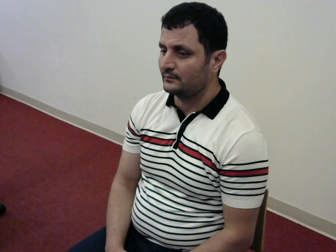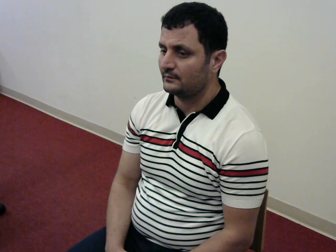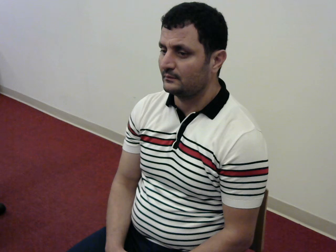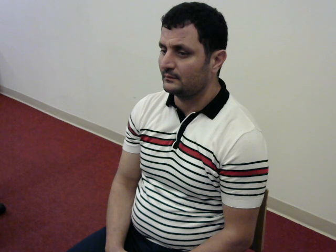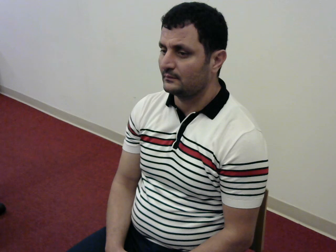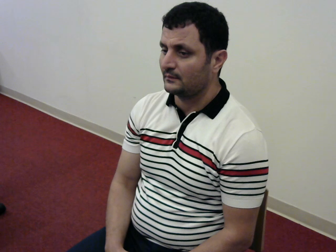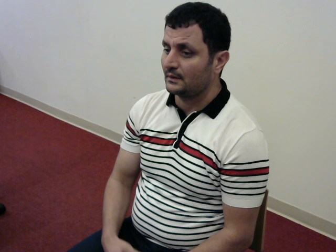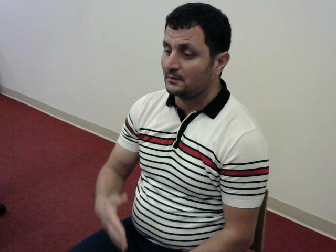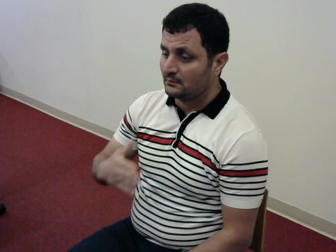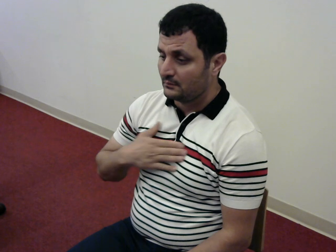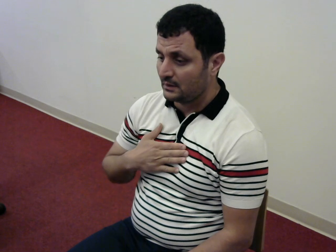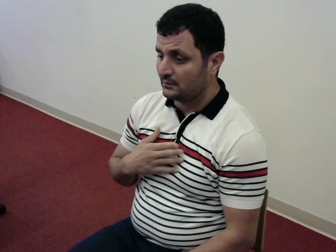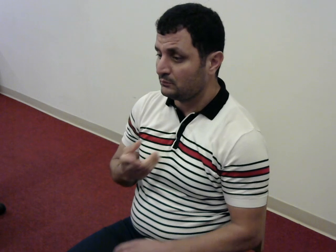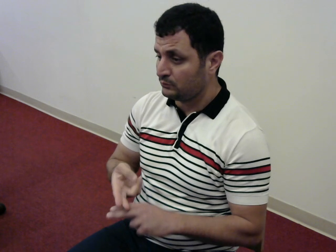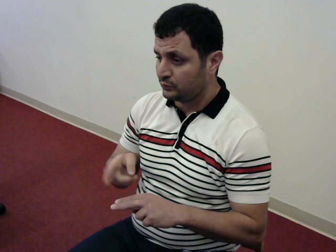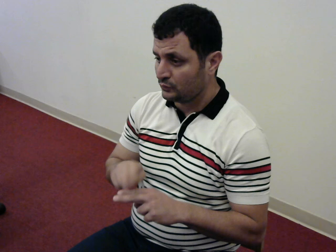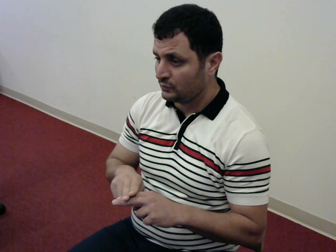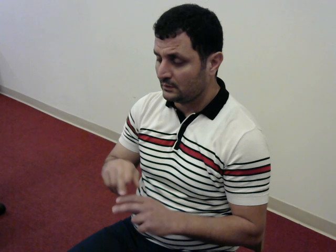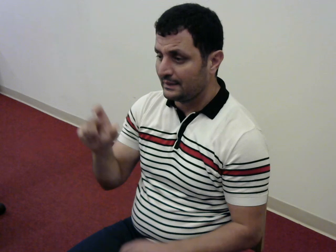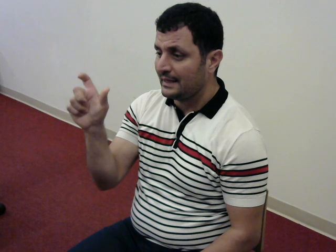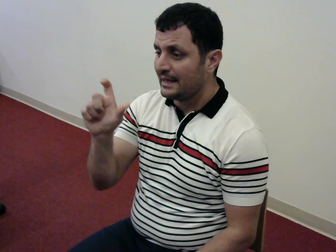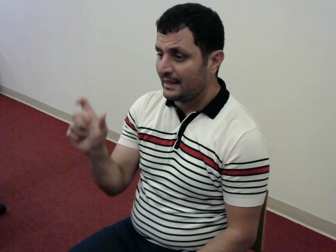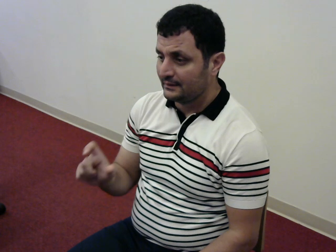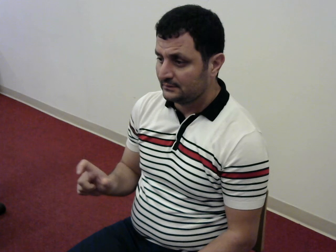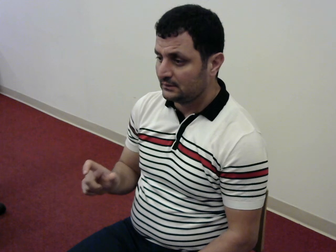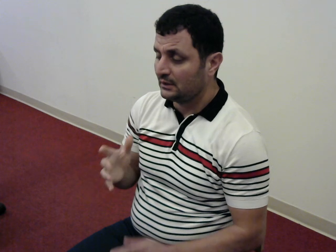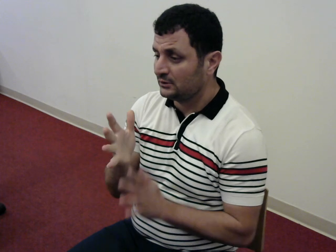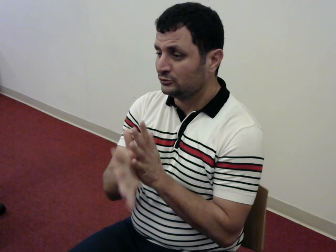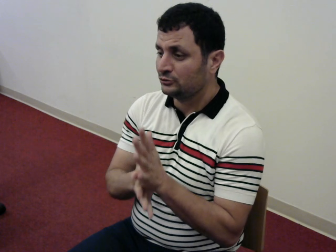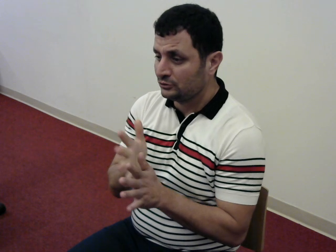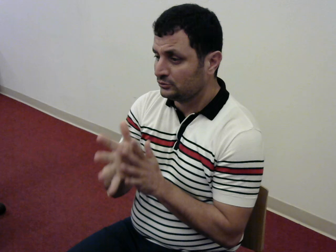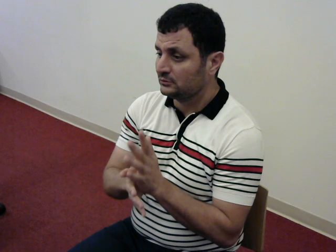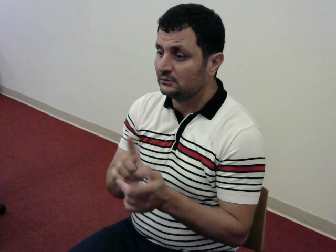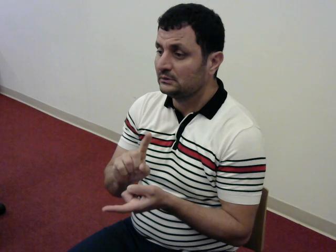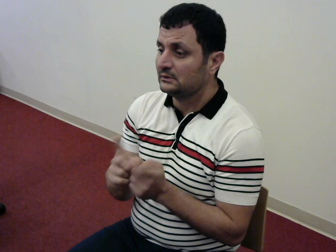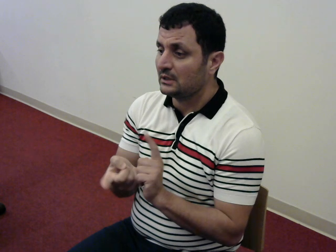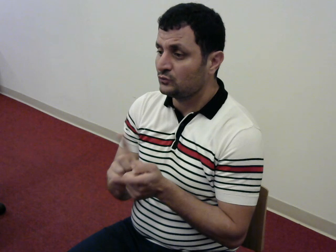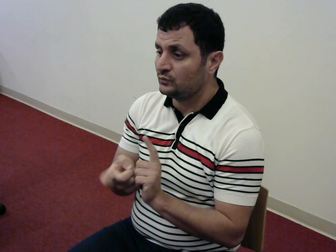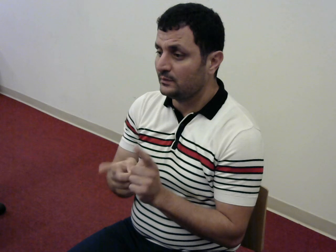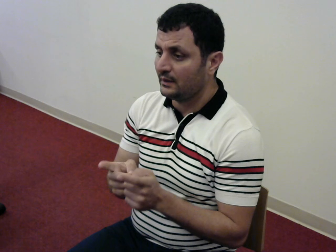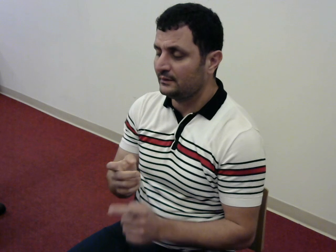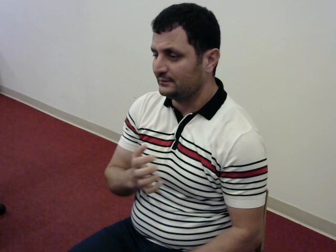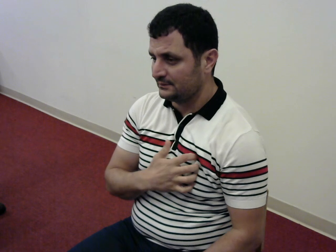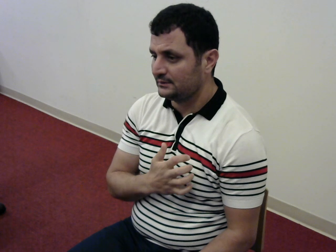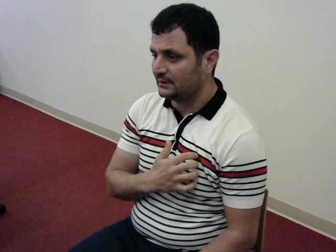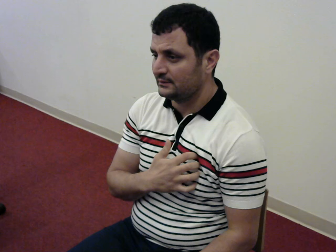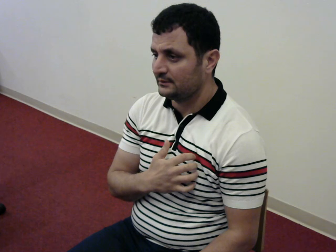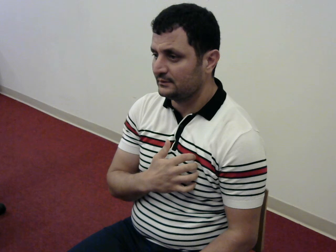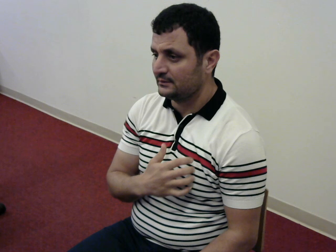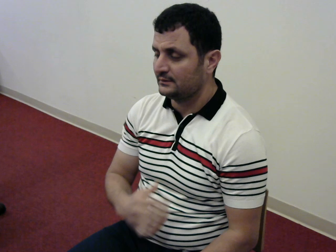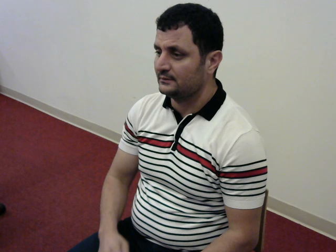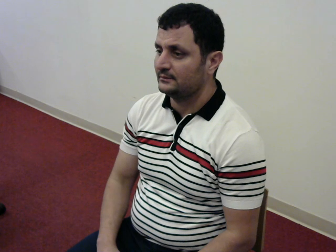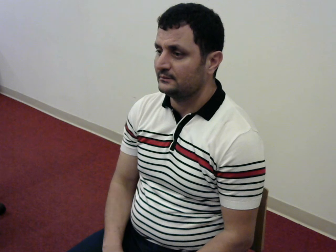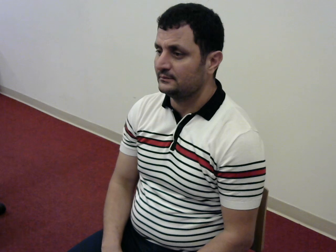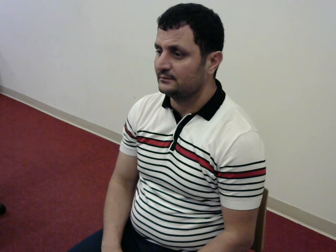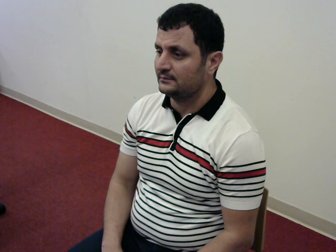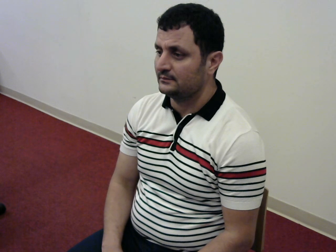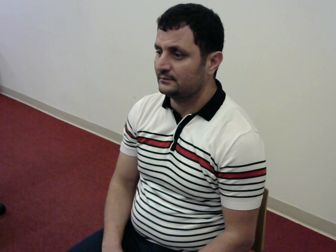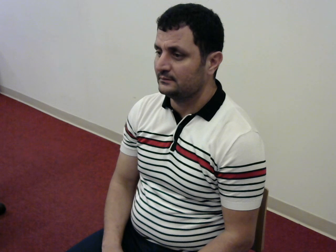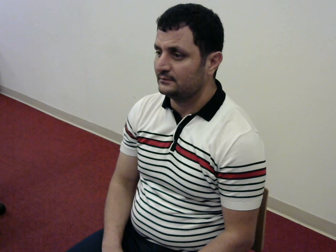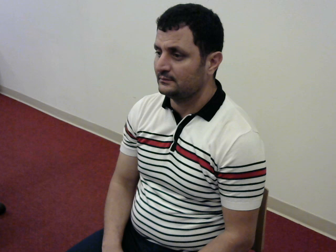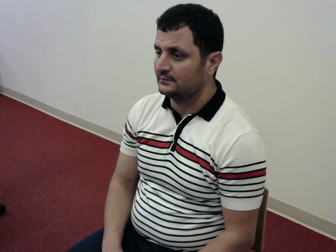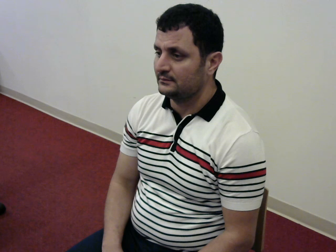Mən bu əsərin surdotərcüməsini istəyirəm